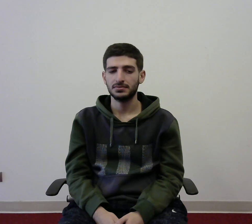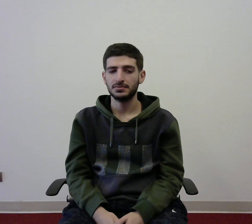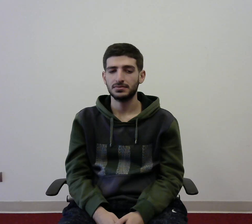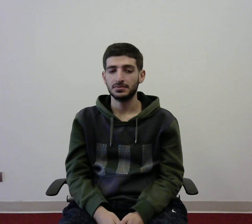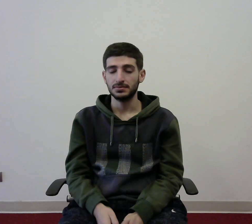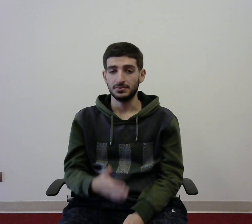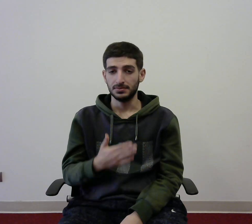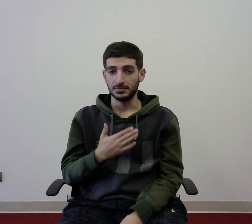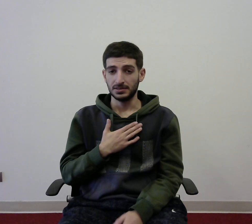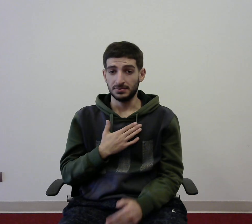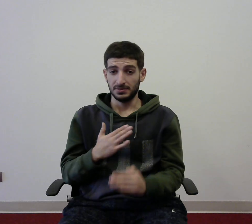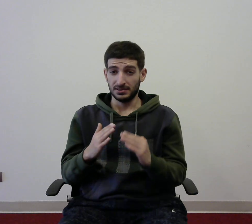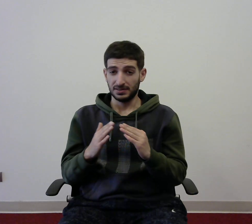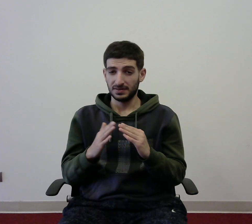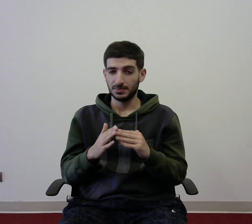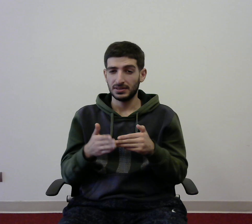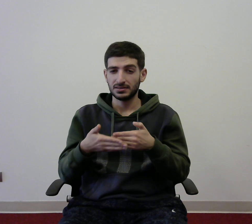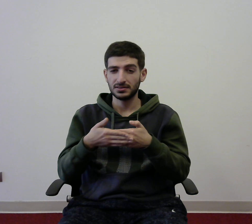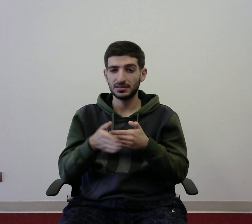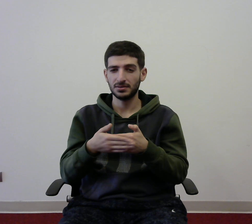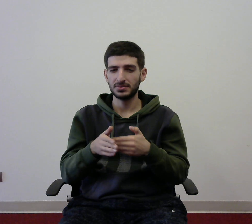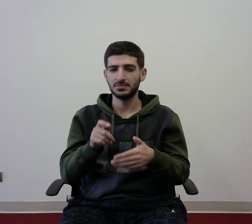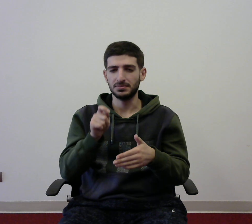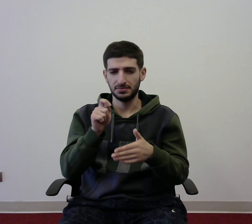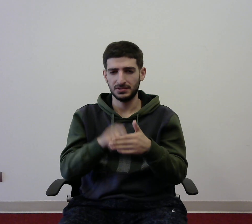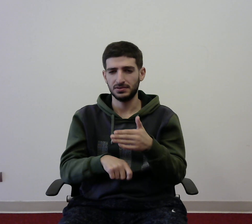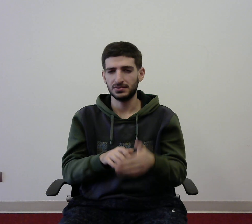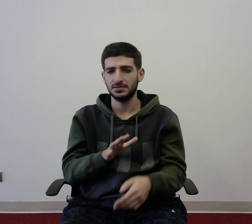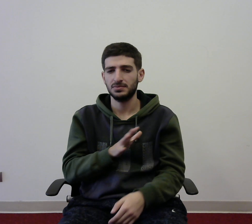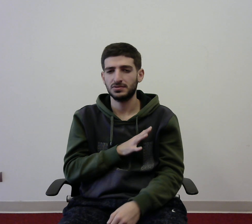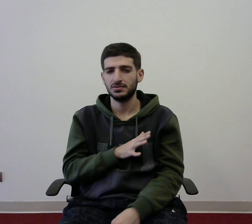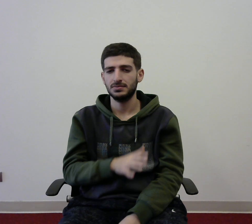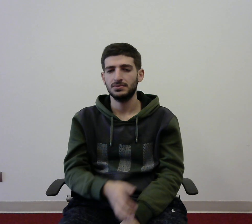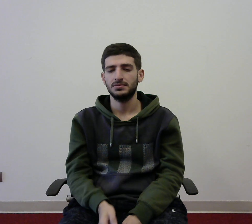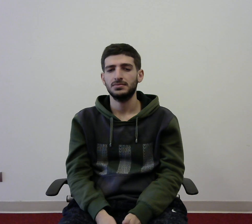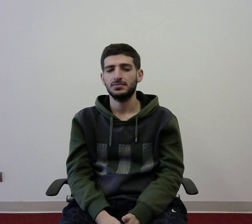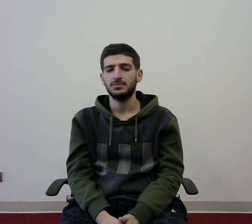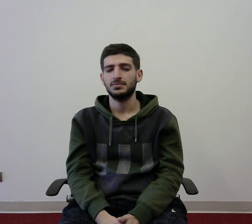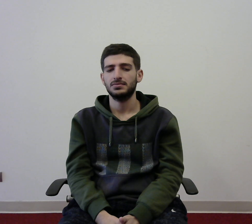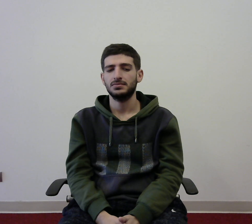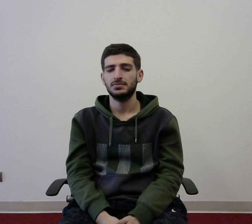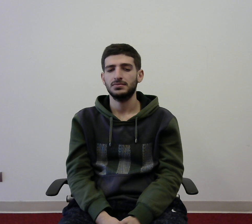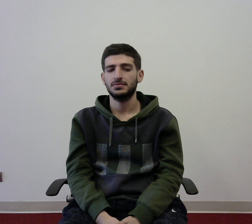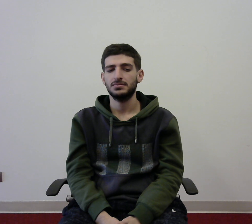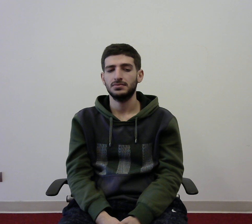Mən evin qapısını bağlamışam